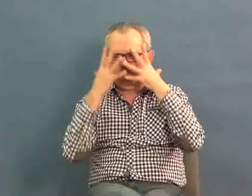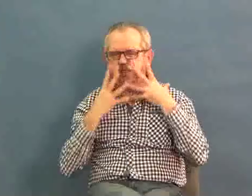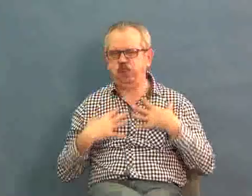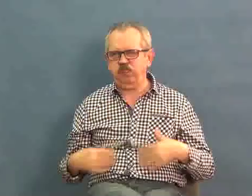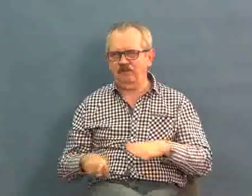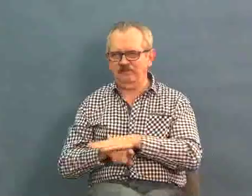Ucieka.